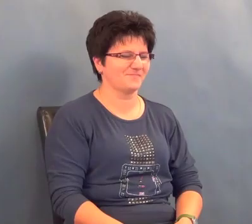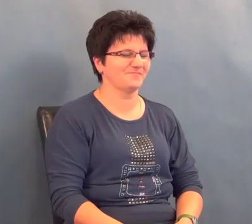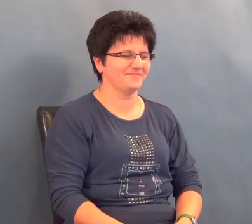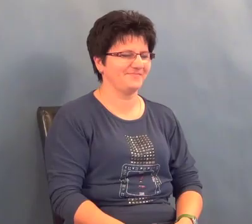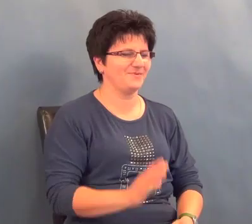Już wiem.